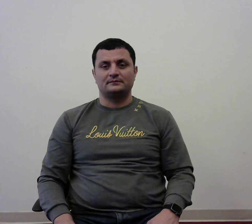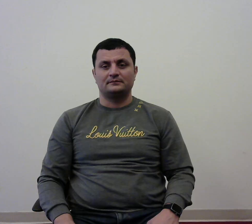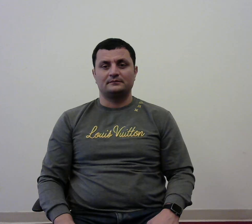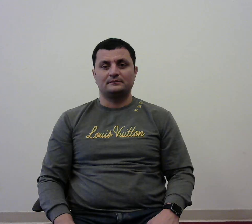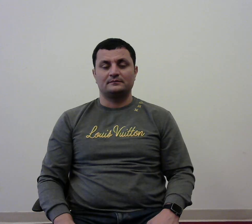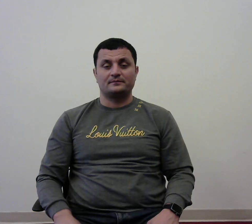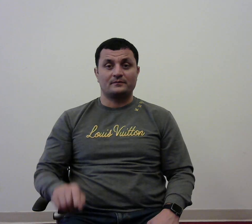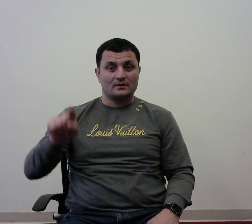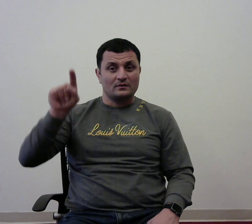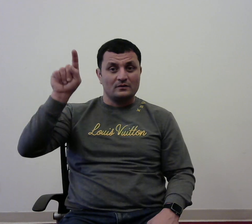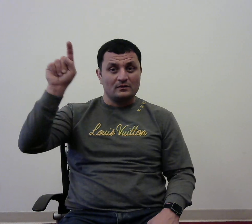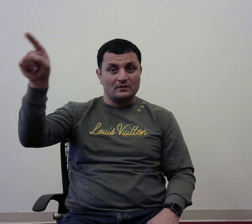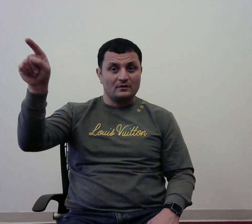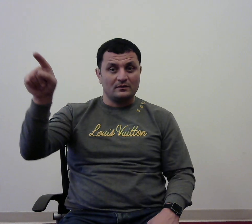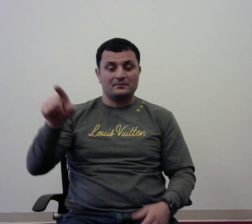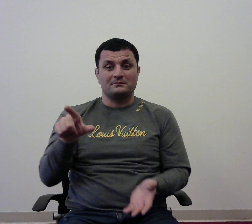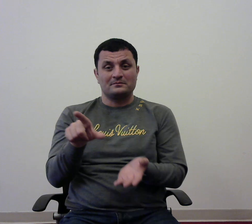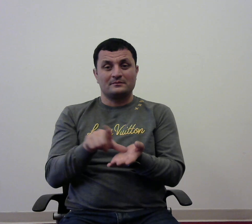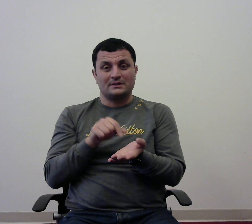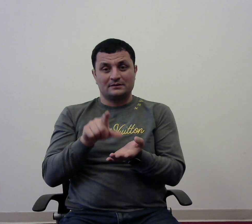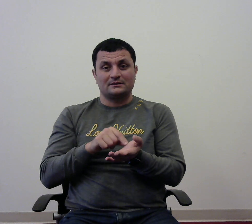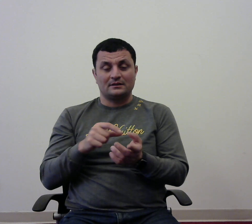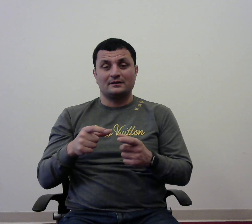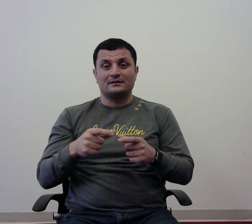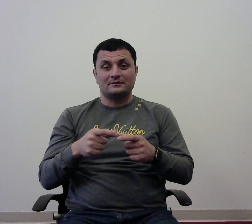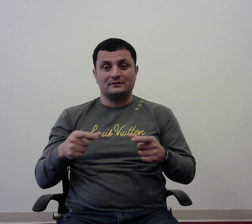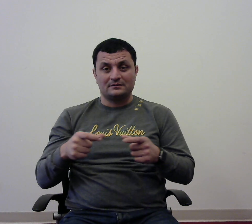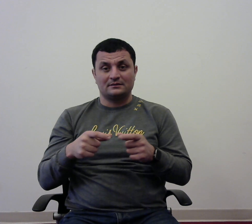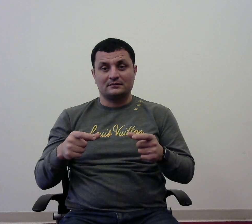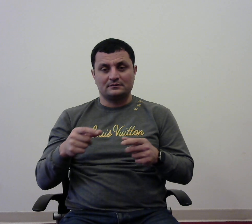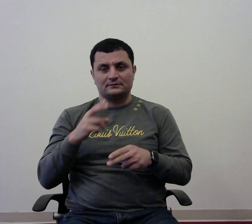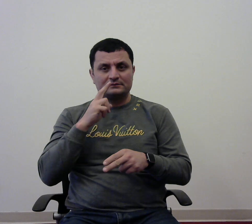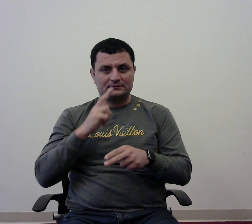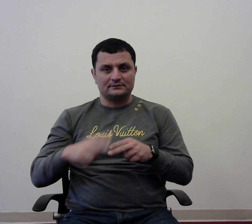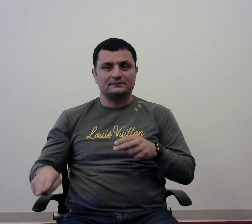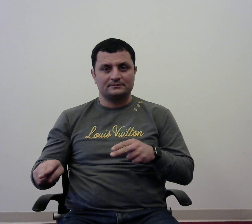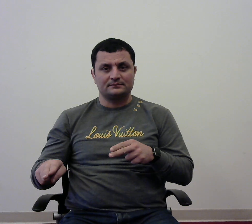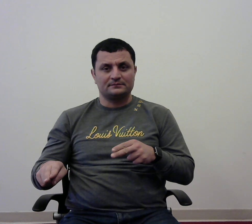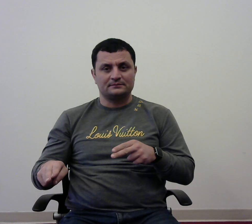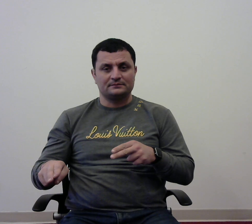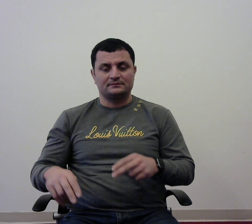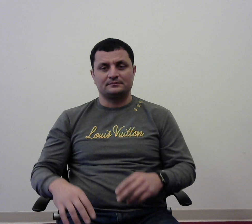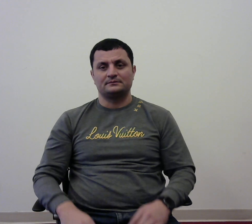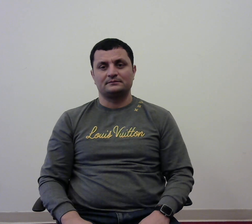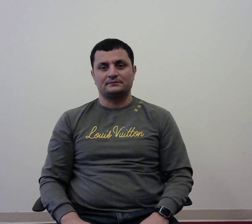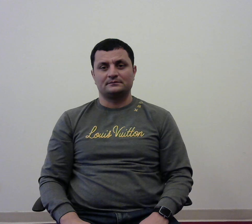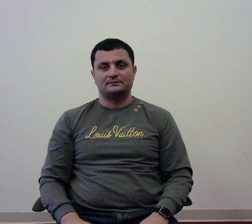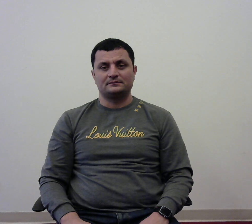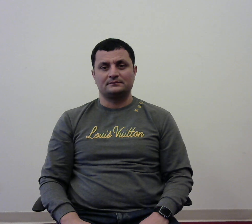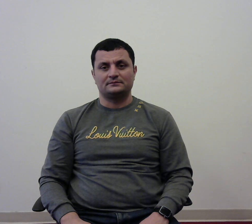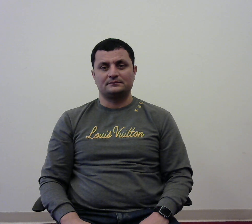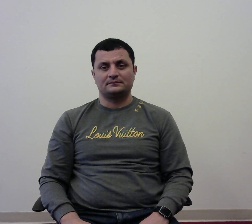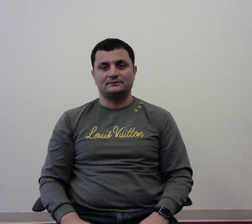O pensiya kartını itirib